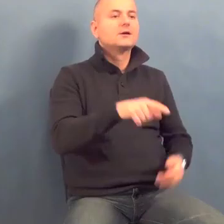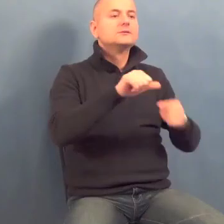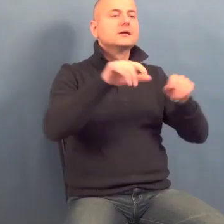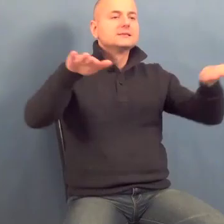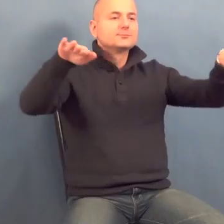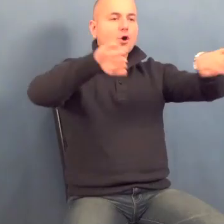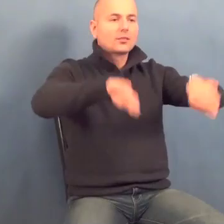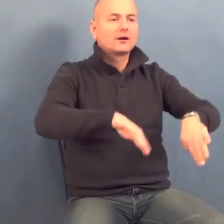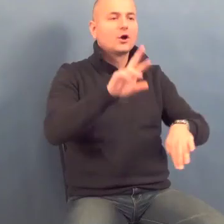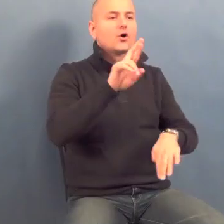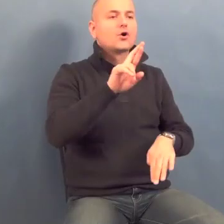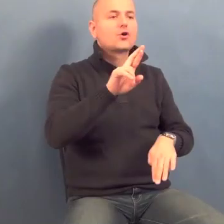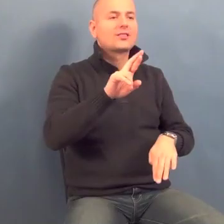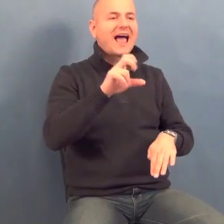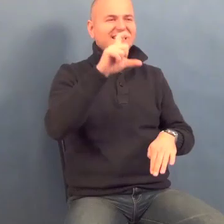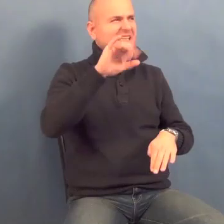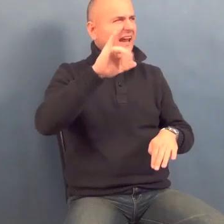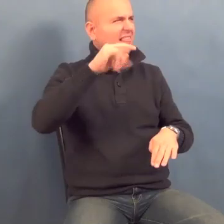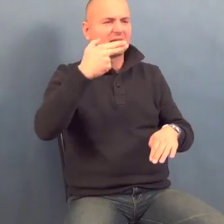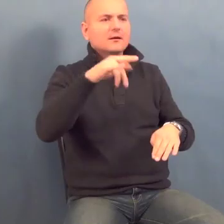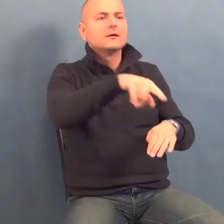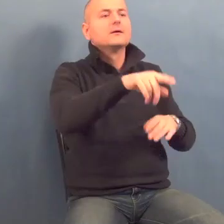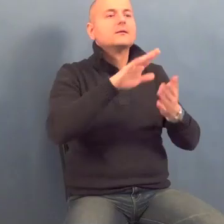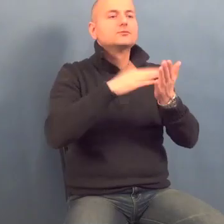To jest zbiornik retencyjny.